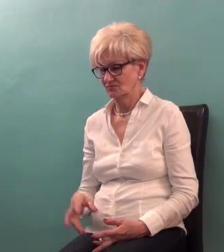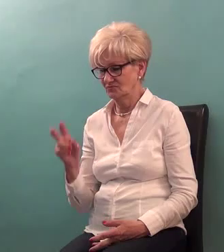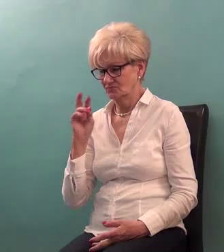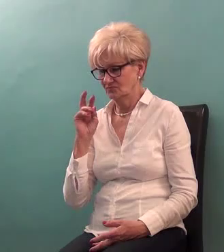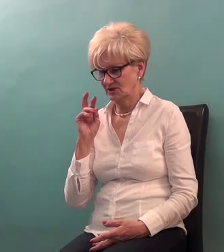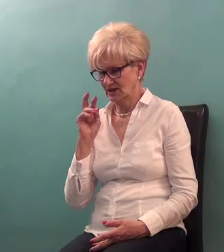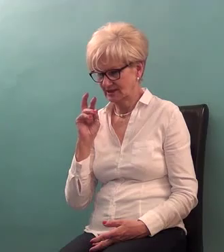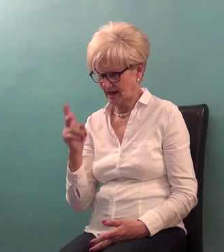Tramwaj.